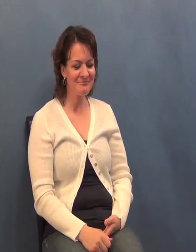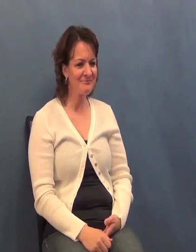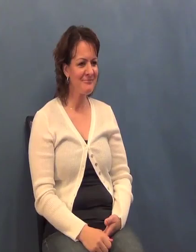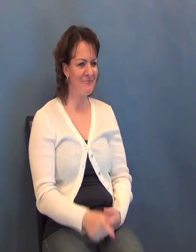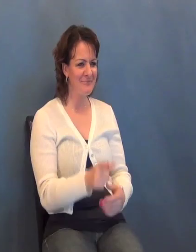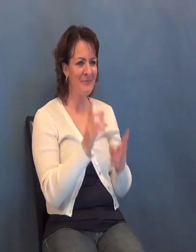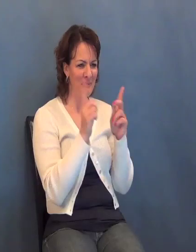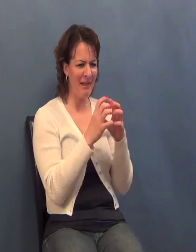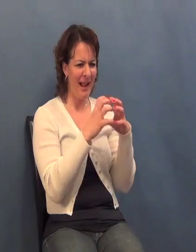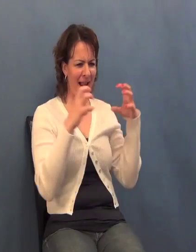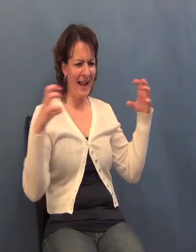Lepiej krótsze, niż taki długi.